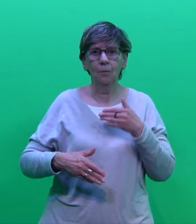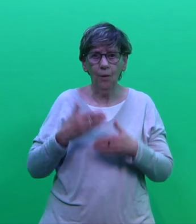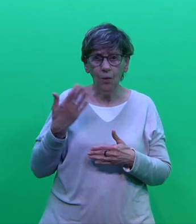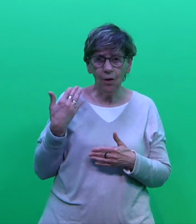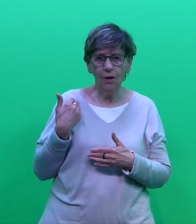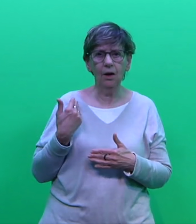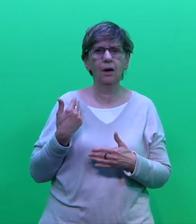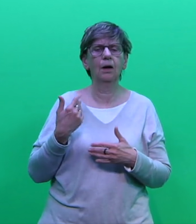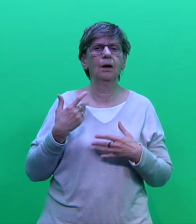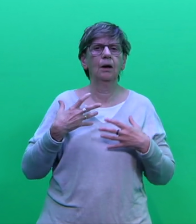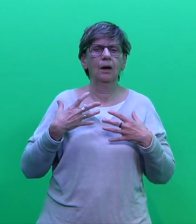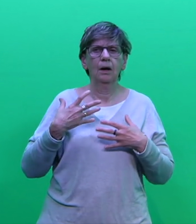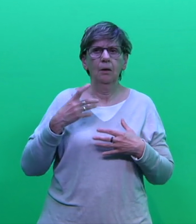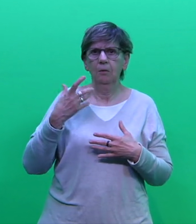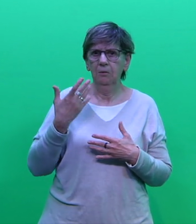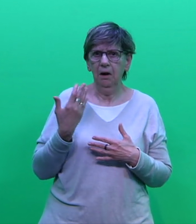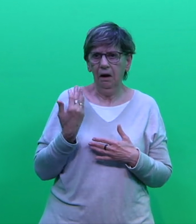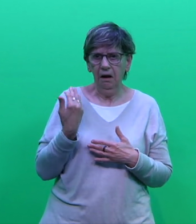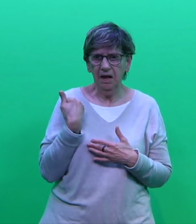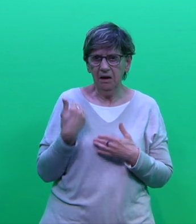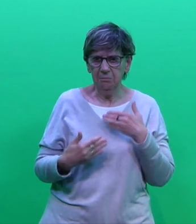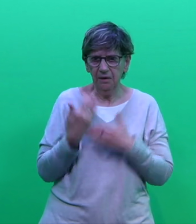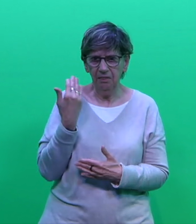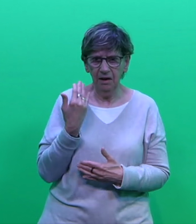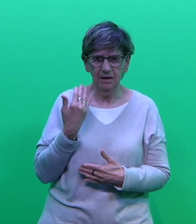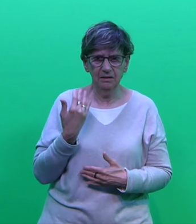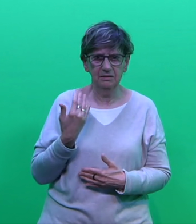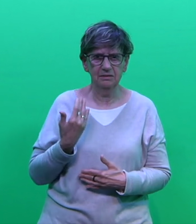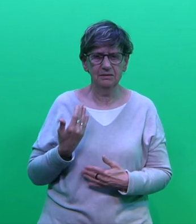Va començar ahir.